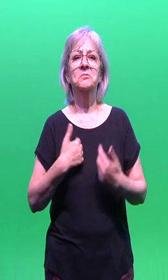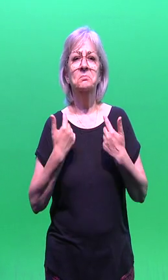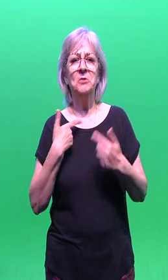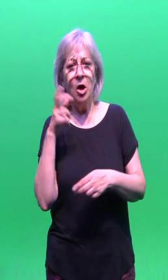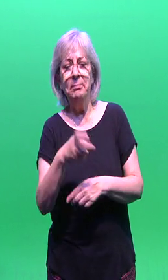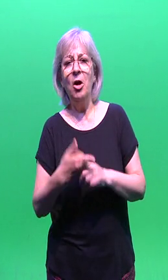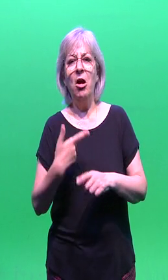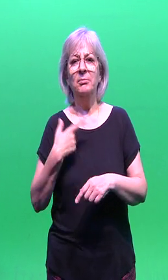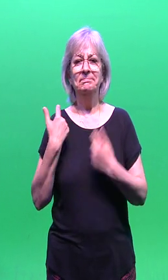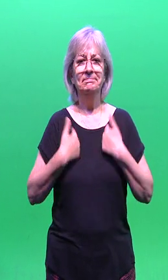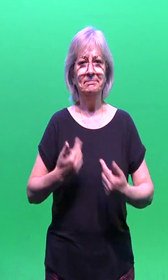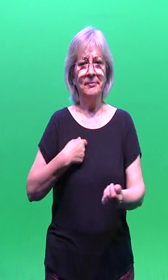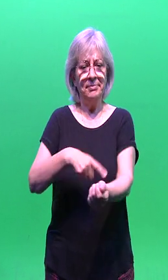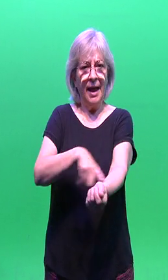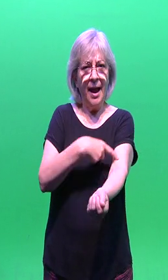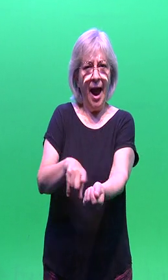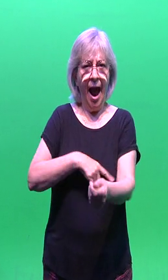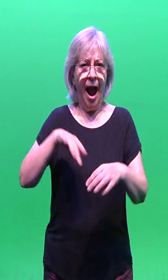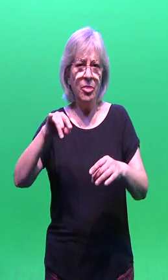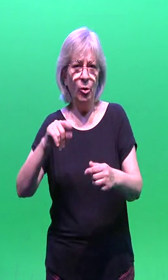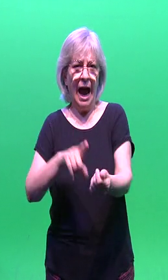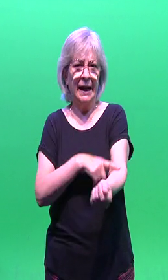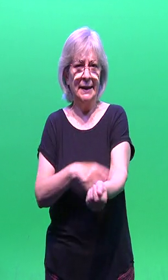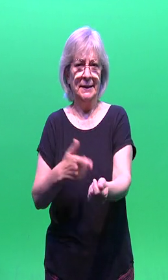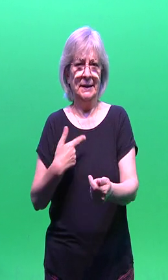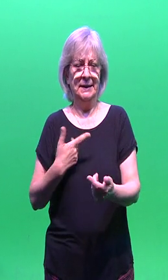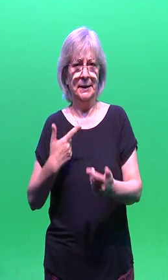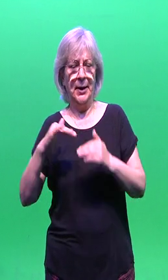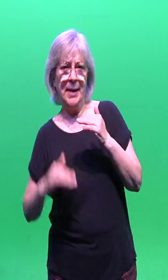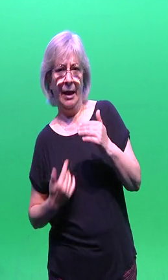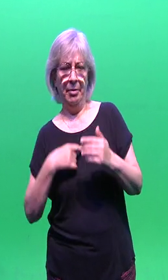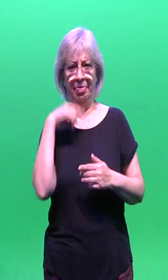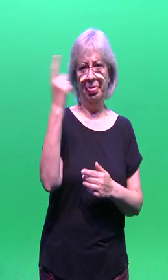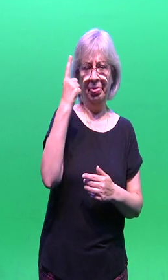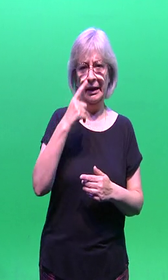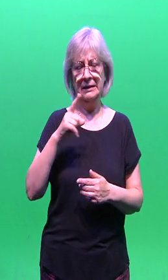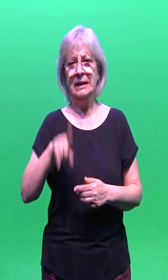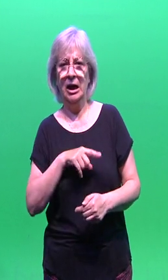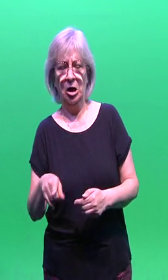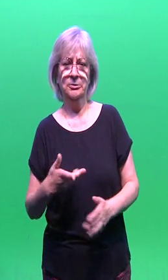Vinc perquè tinc diabetis i crec que tinc el sucre baix, perquè em marejo, vull saber si és així o no.